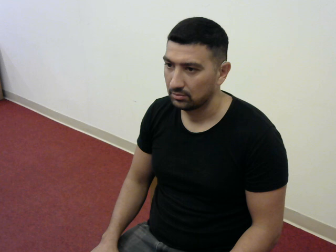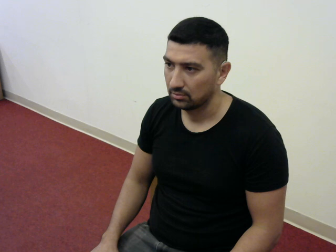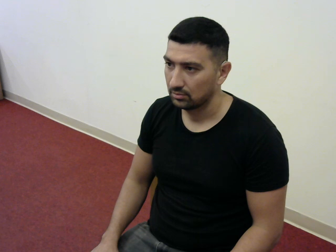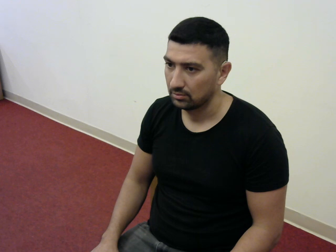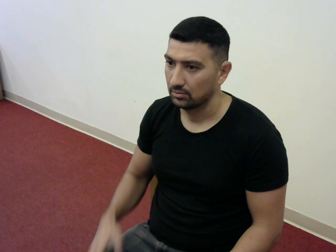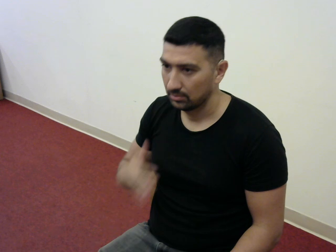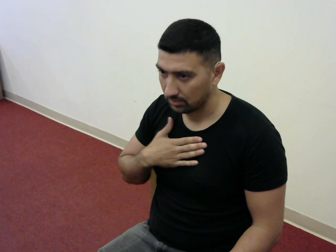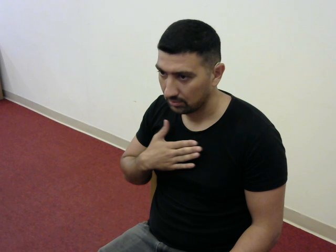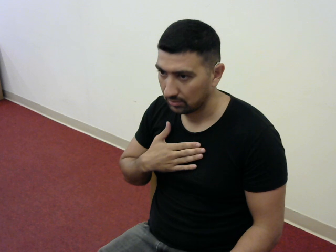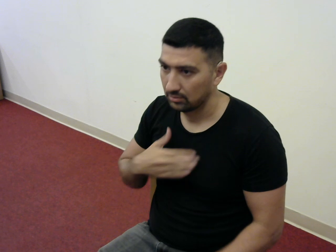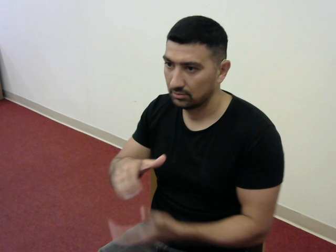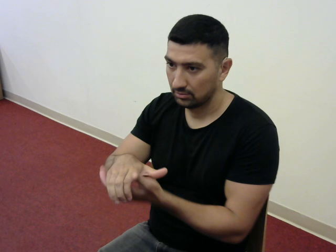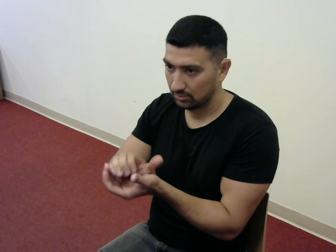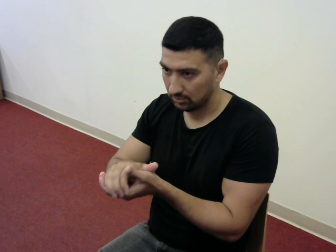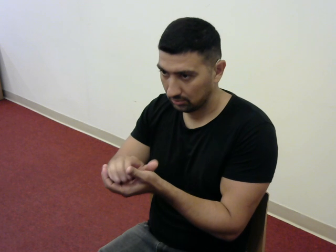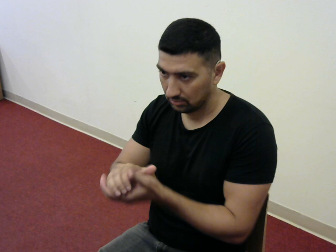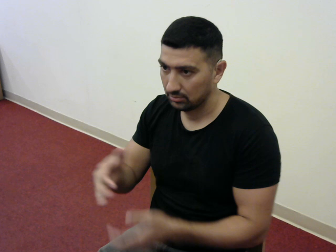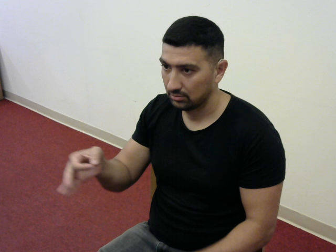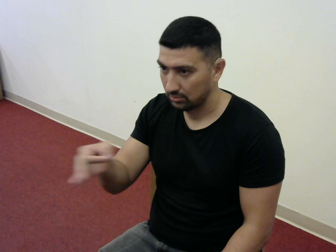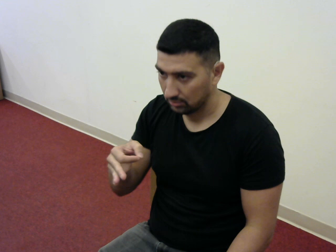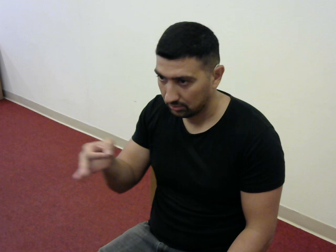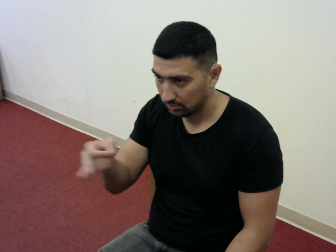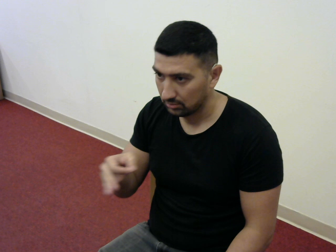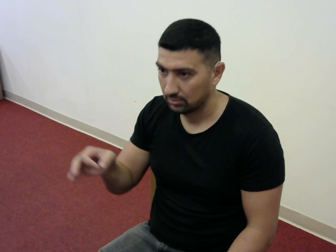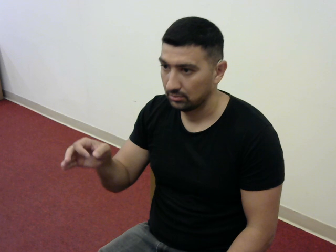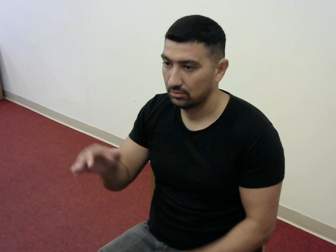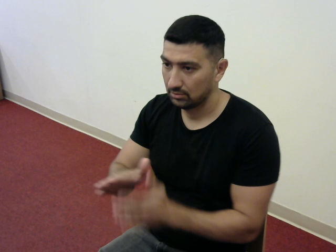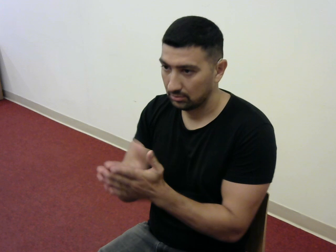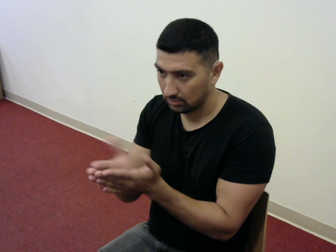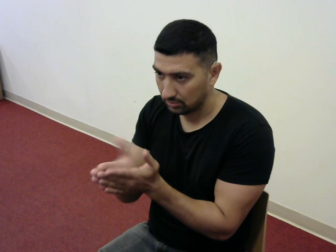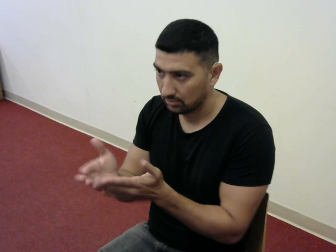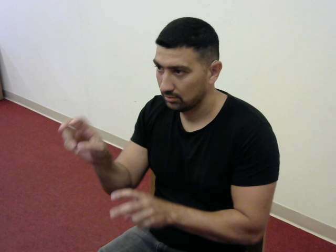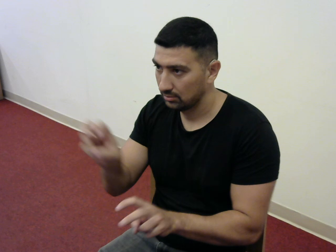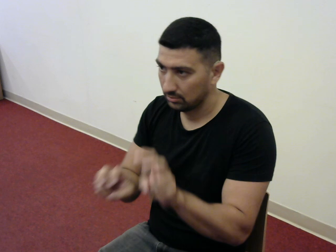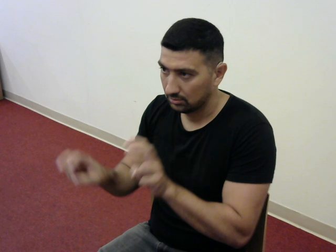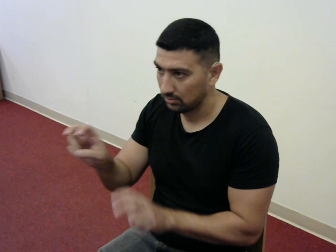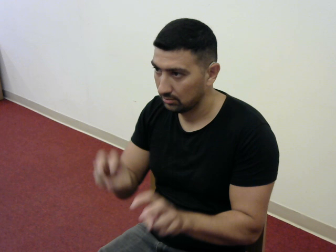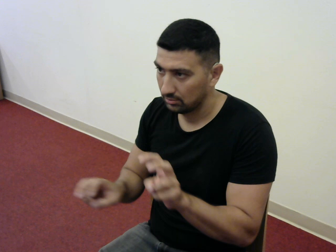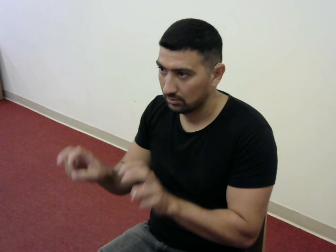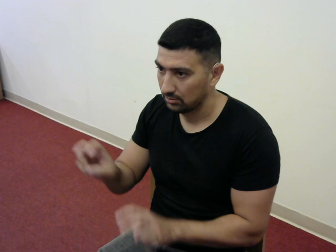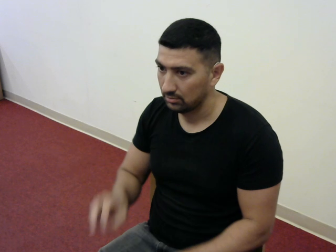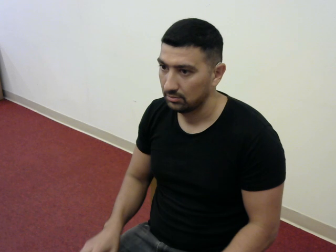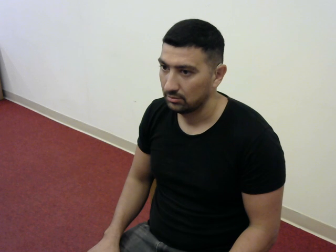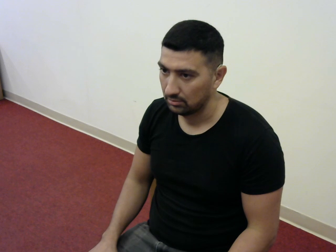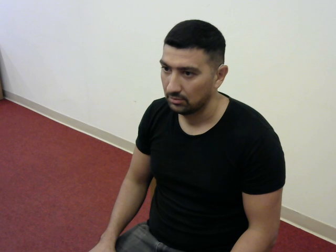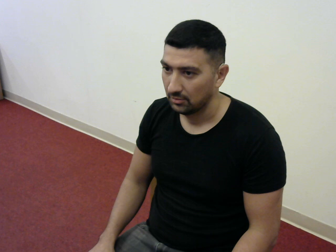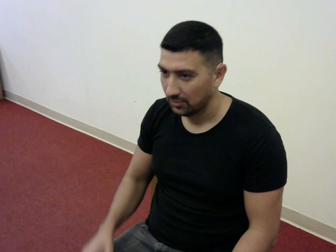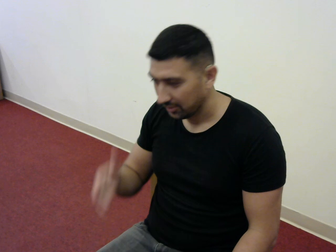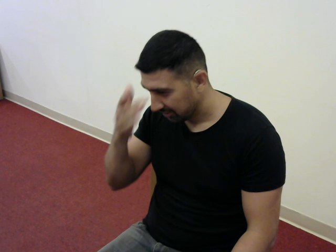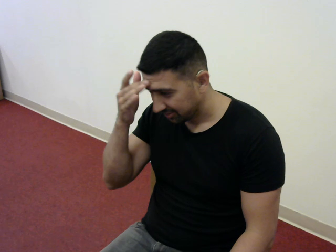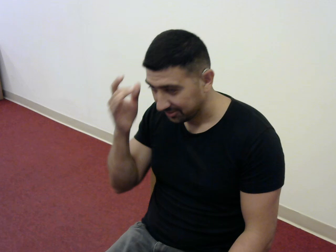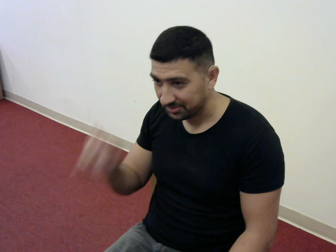Mən "Dəfinələr Adası" kitabını axtarıram